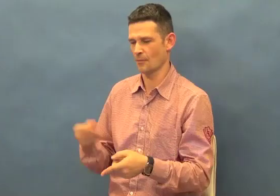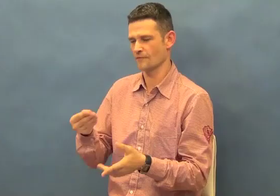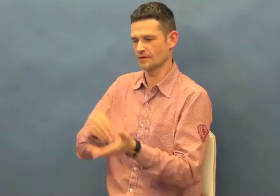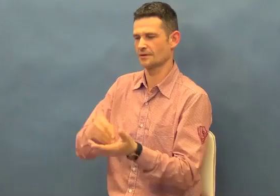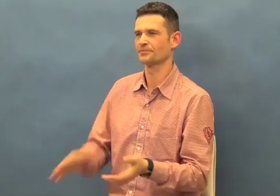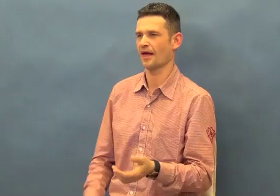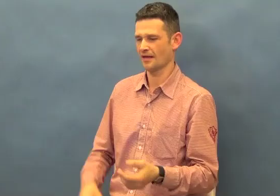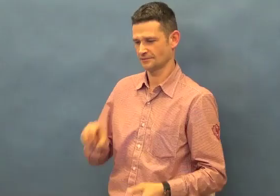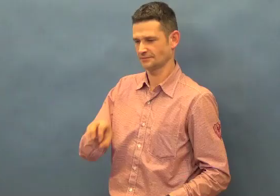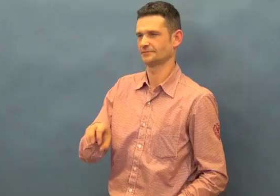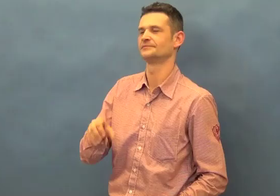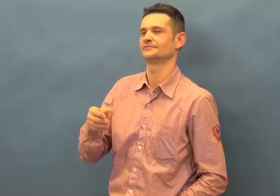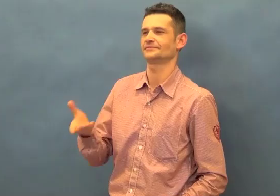Powinien być dodany pies na rysunku.